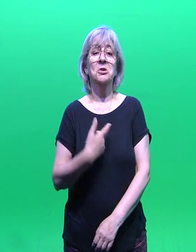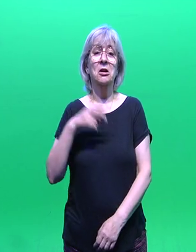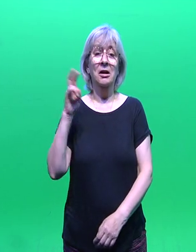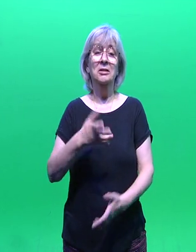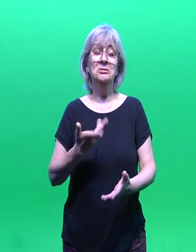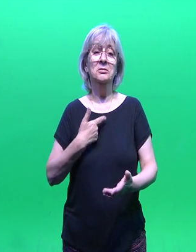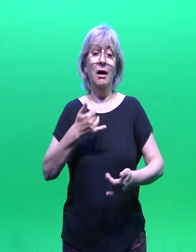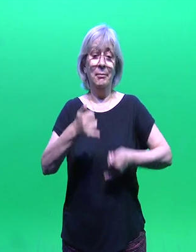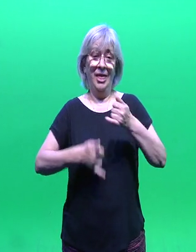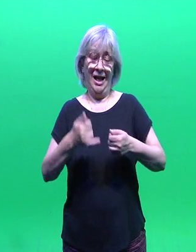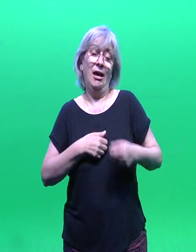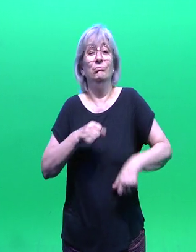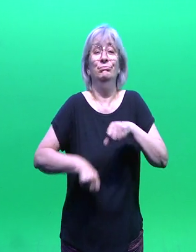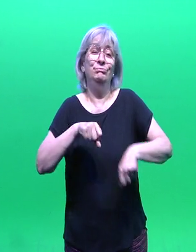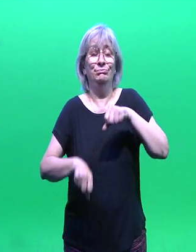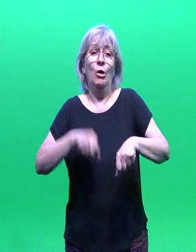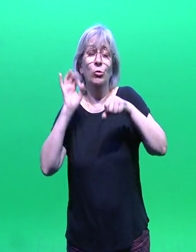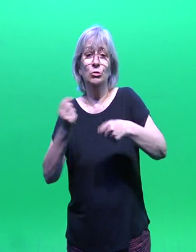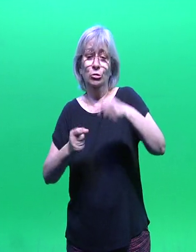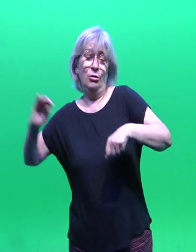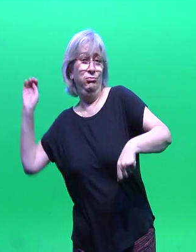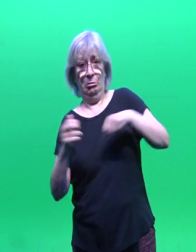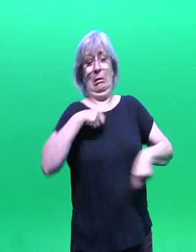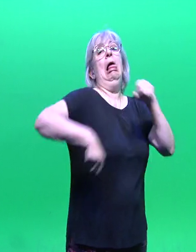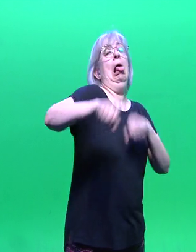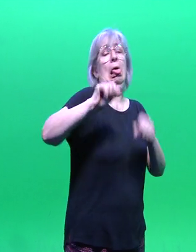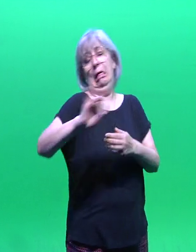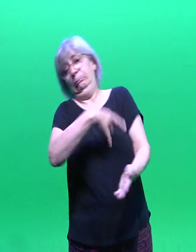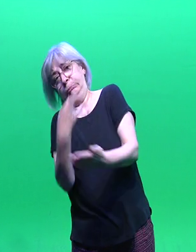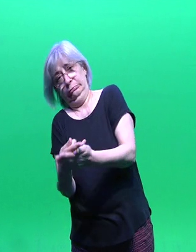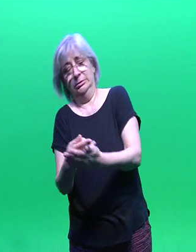Vinc perquè estava anant amb la bicicleta i justament un cotxe va venir cap a mi i vaig caure.